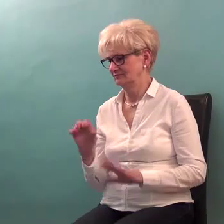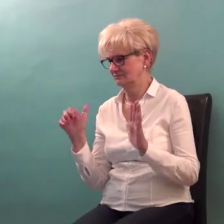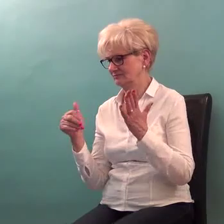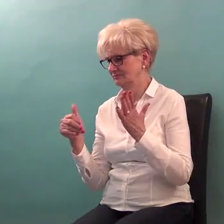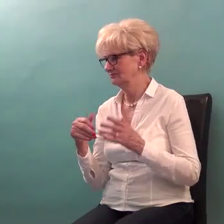Szóstego.